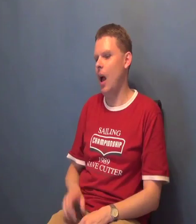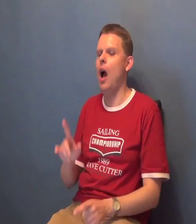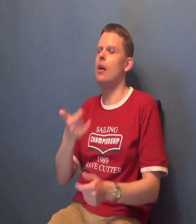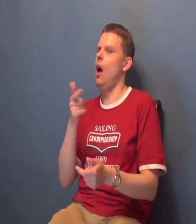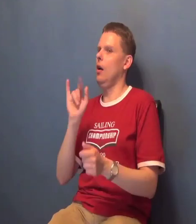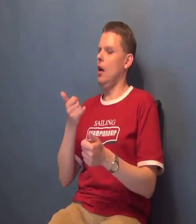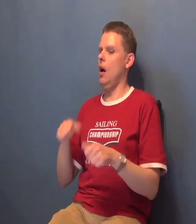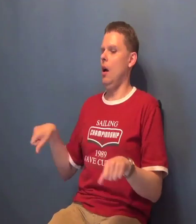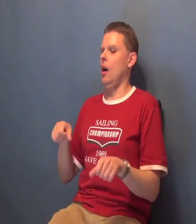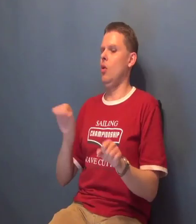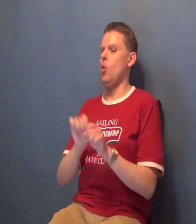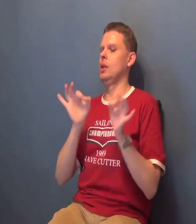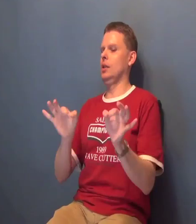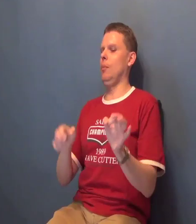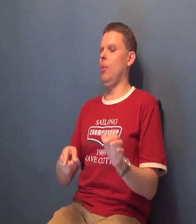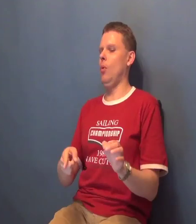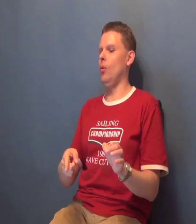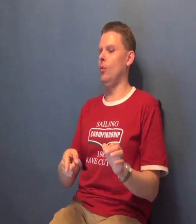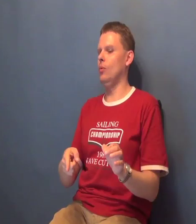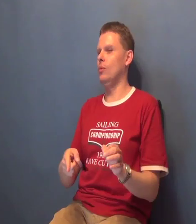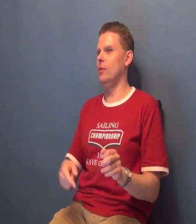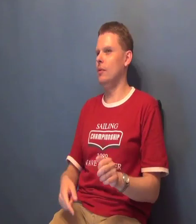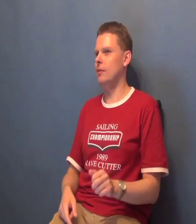Ale jak iść z torbą w ręku do samochodu?